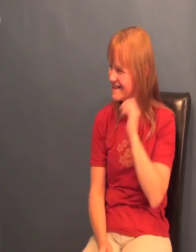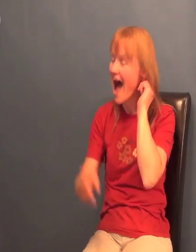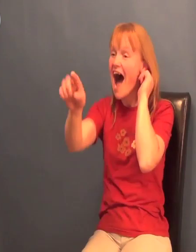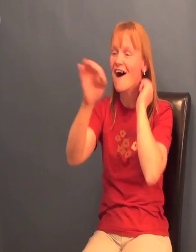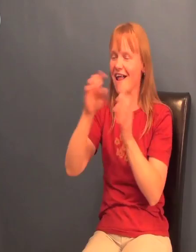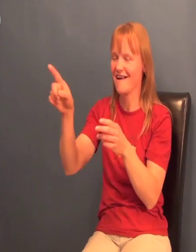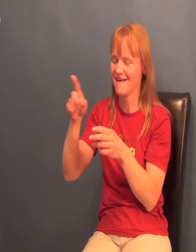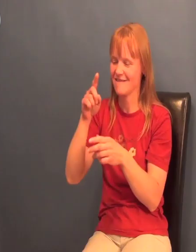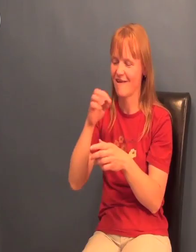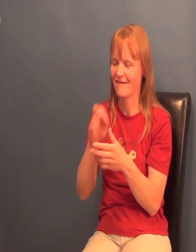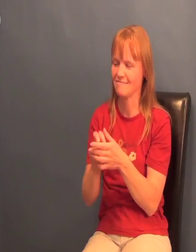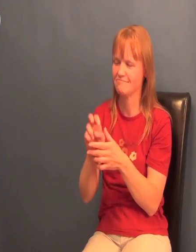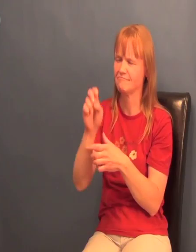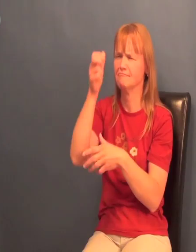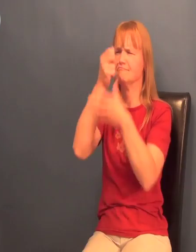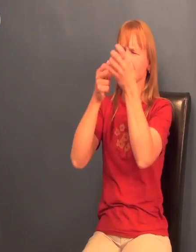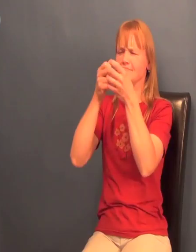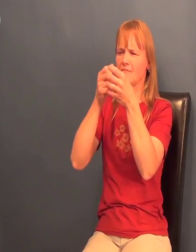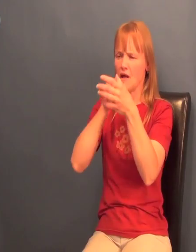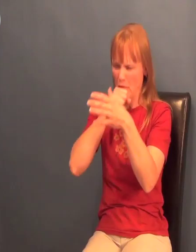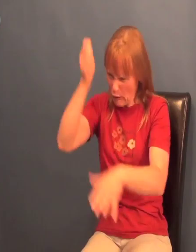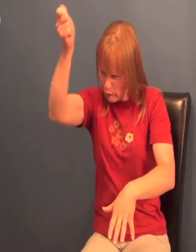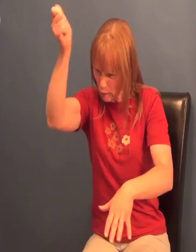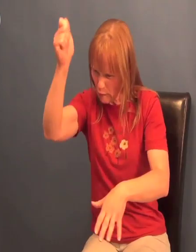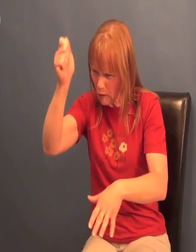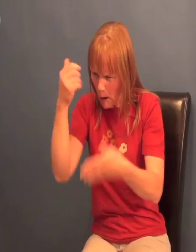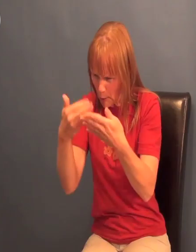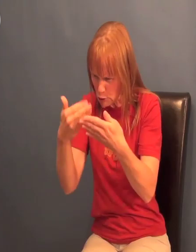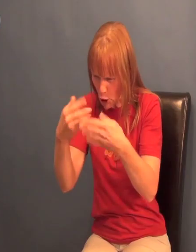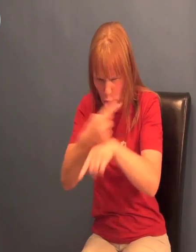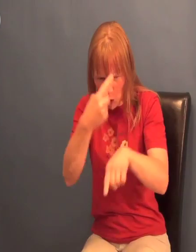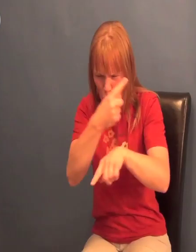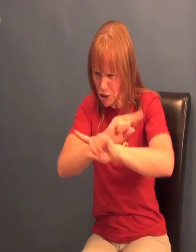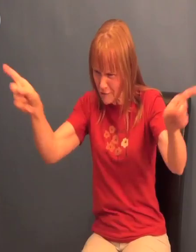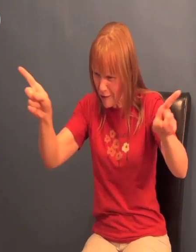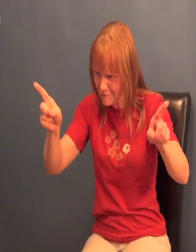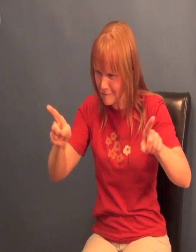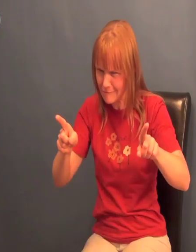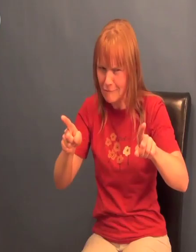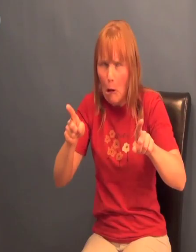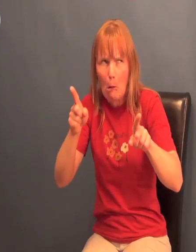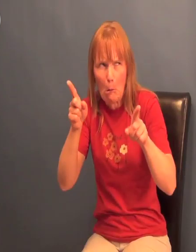Kot wchodził po rynnie, a babcia krzyczała na niego: "Dlaczego mu dokuczasz? Nie wolno!"